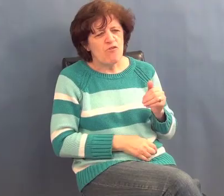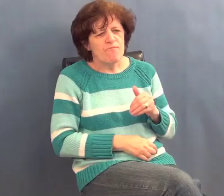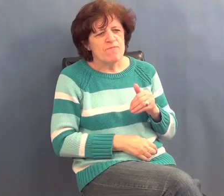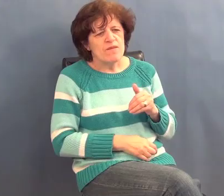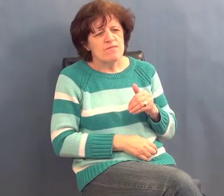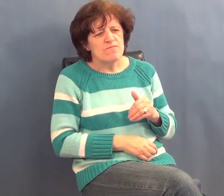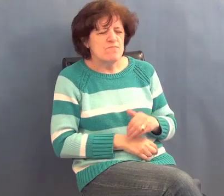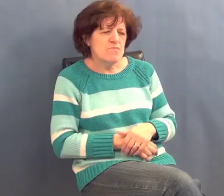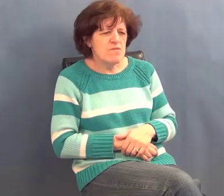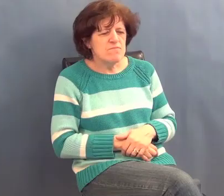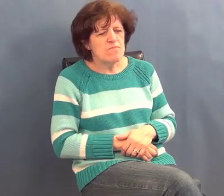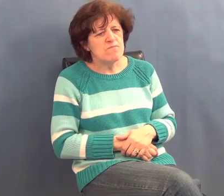Można.